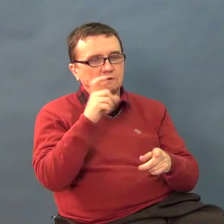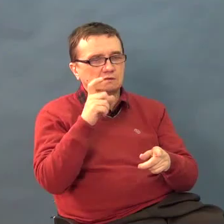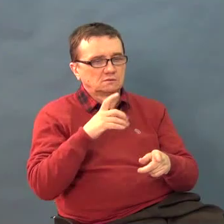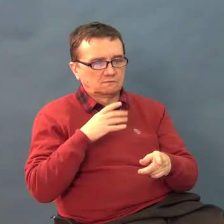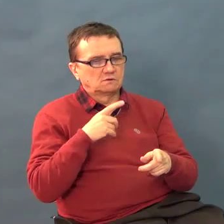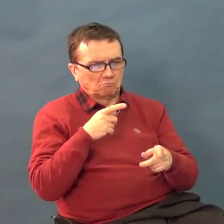Czwartek mam wolny.